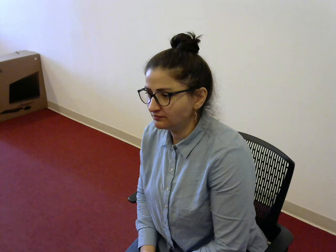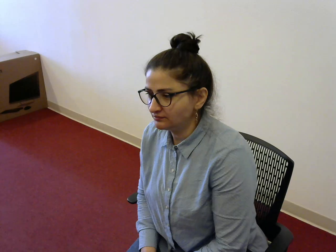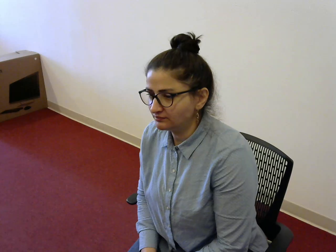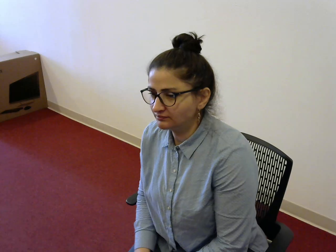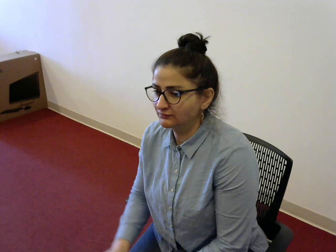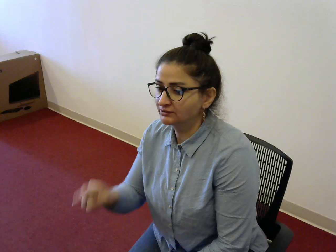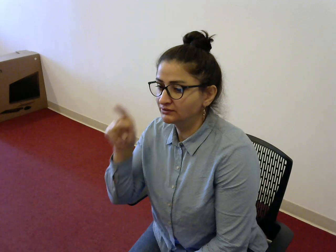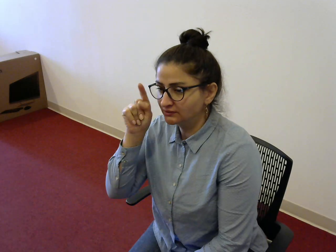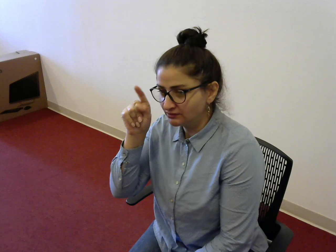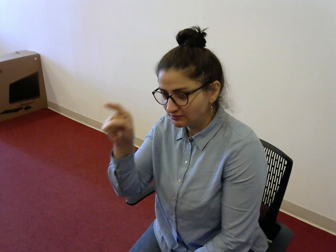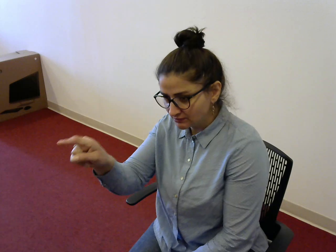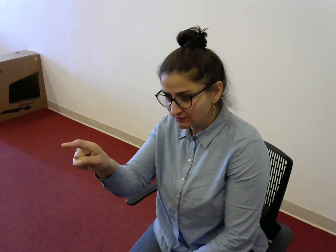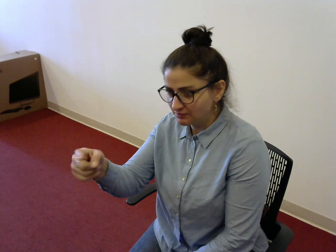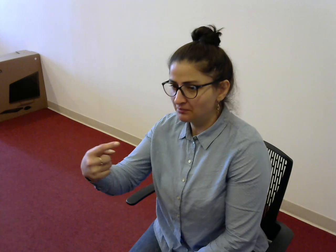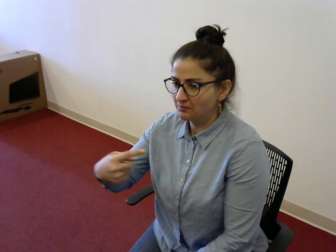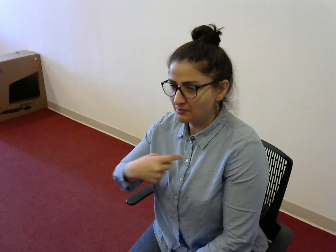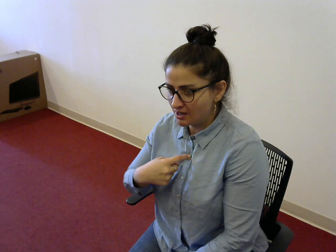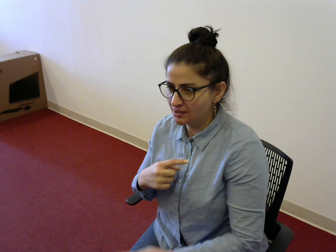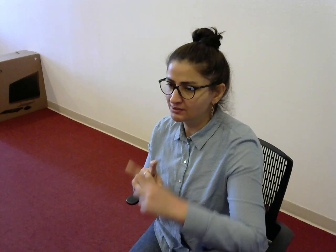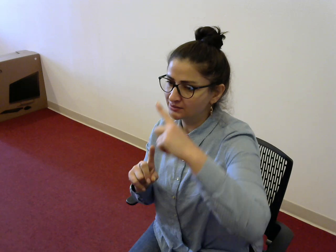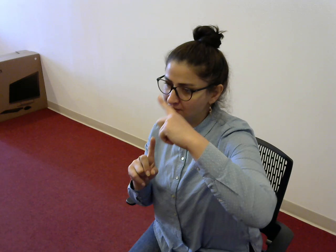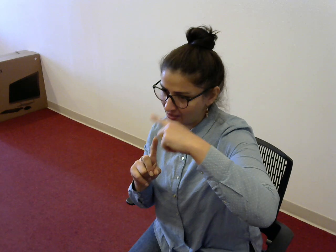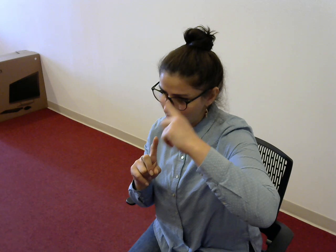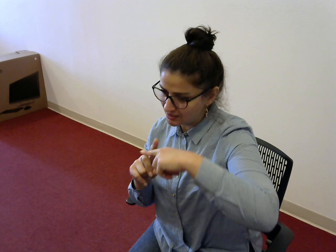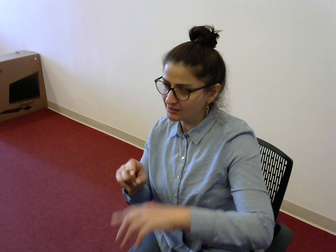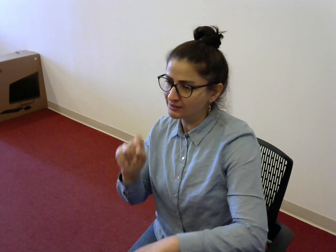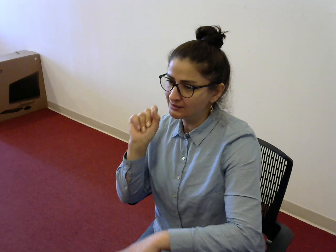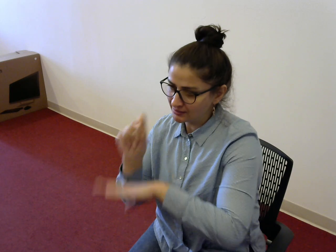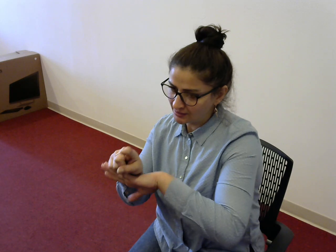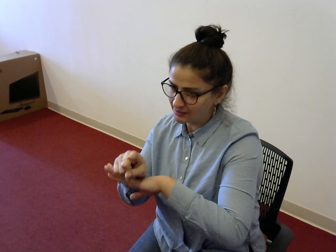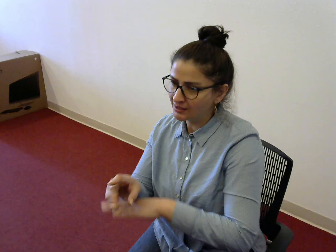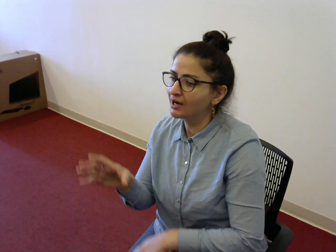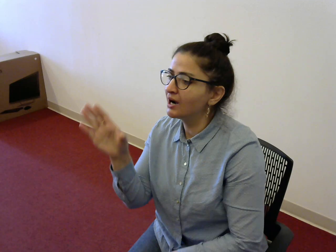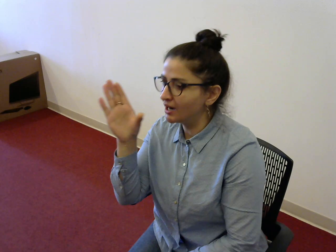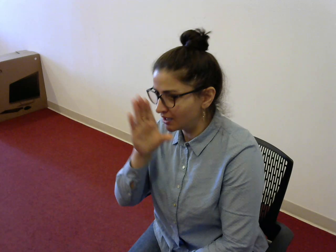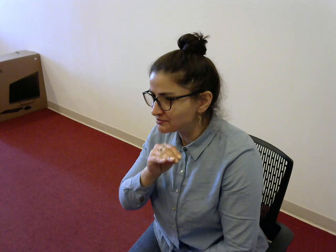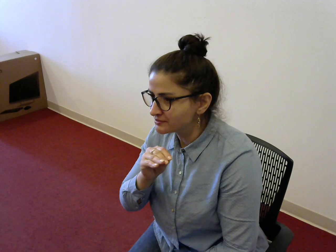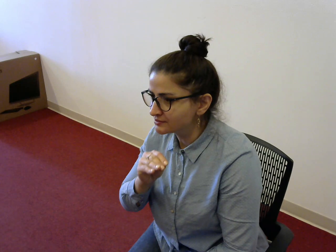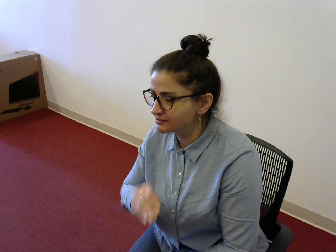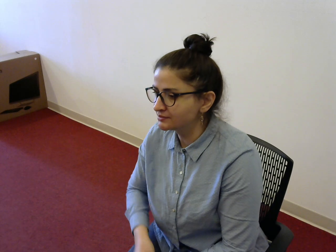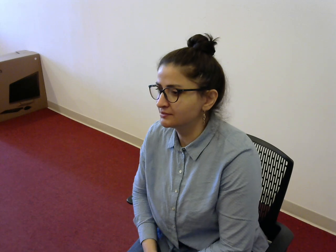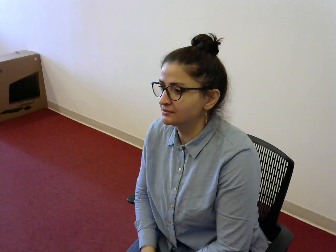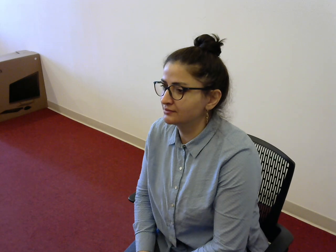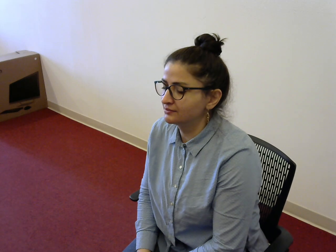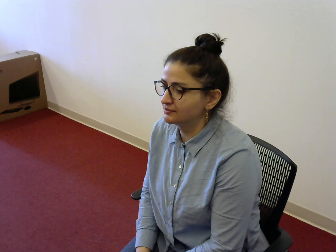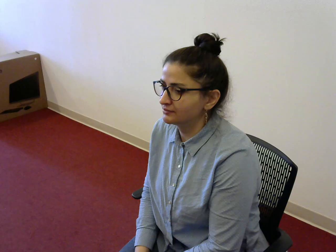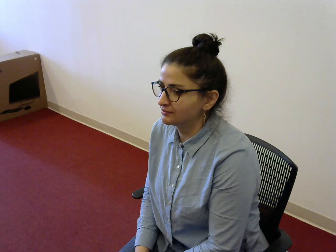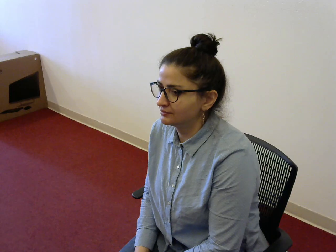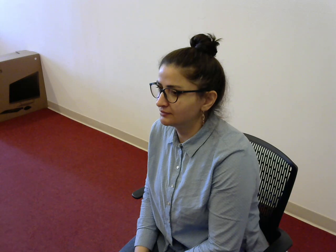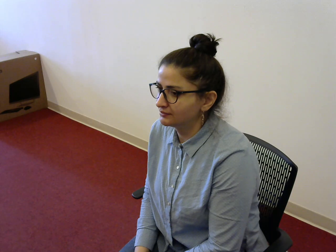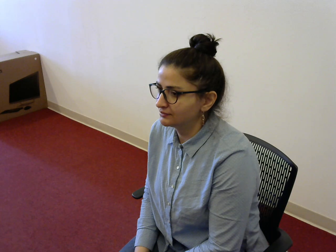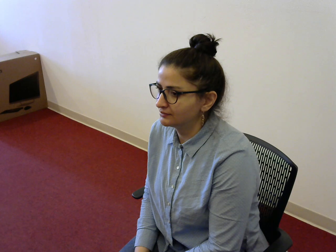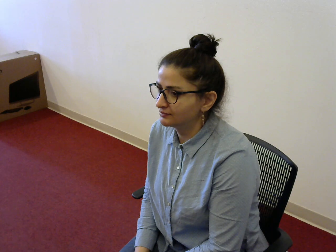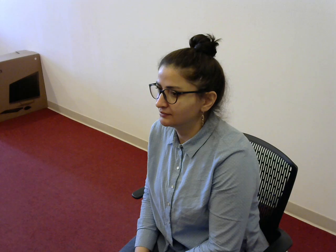Siz mənə taksi sifariş edə bilərsinizmi?